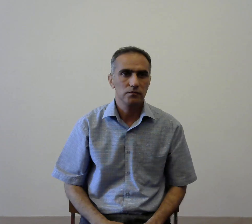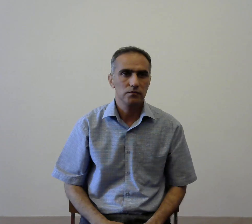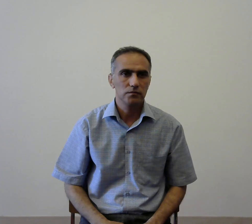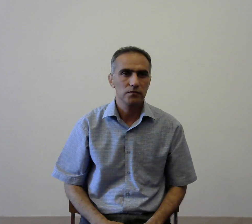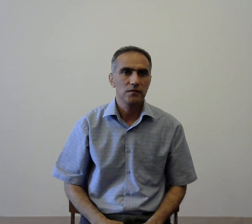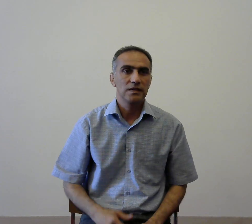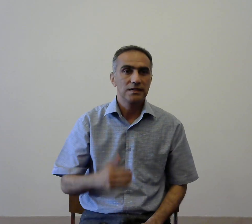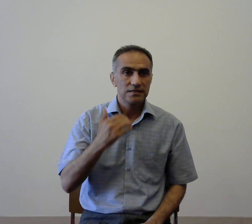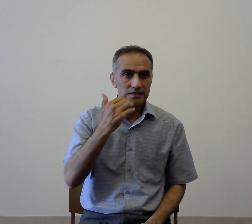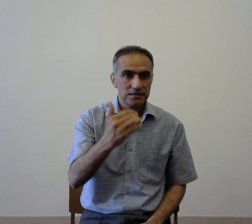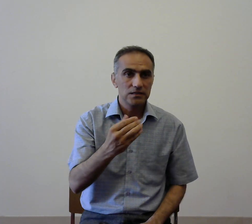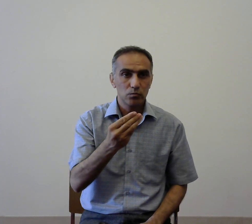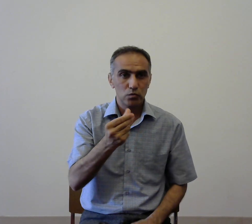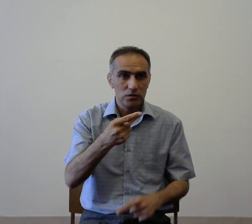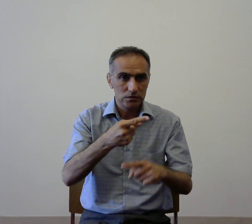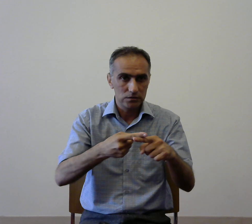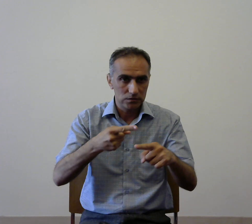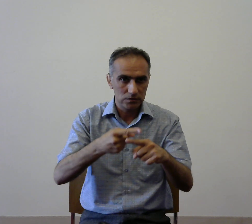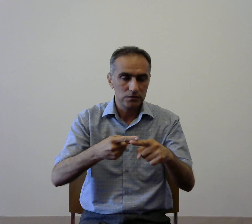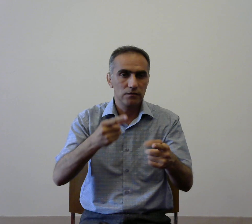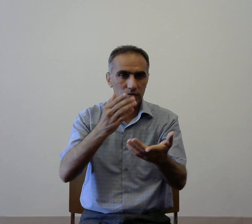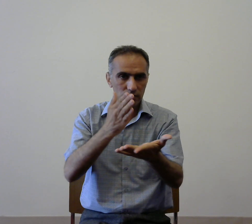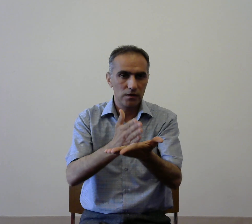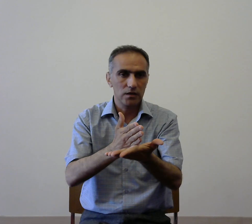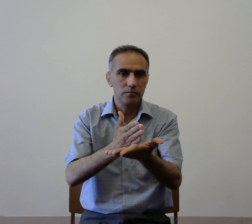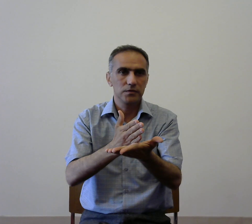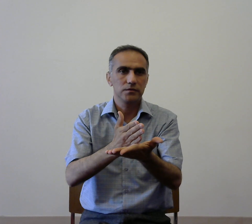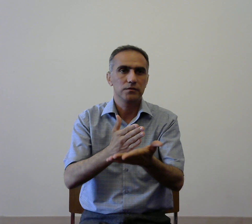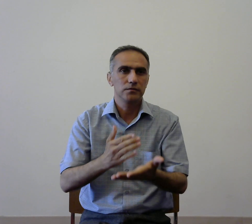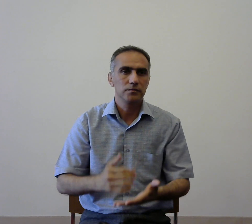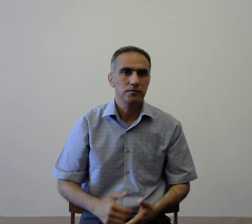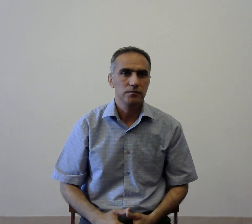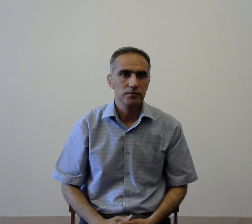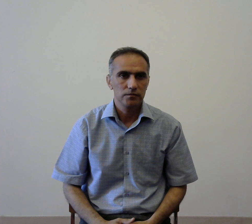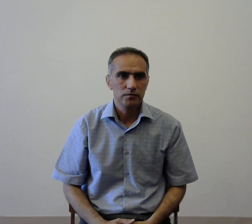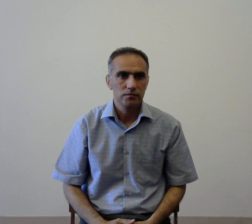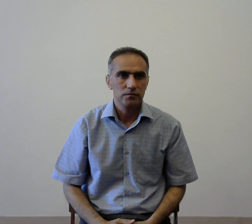Sizdə xırda pul varmı?